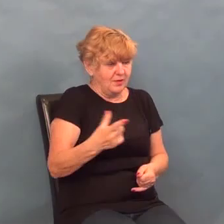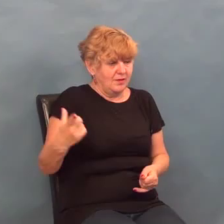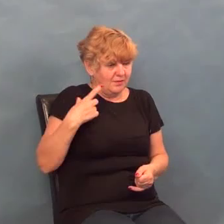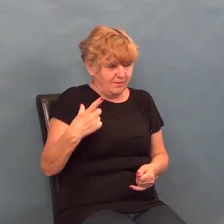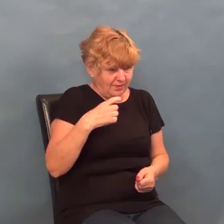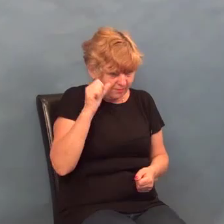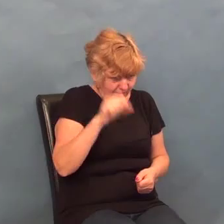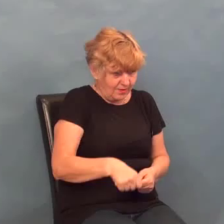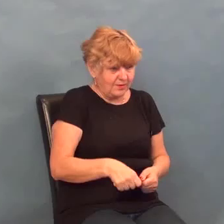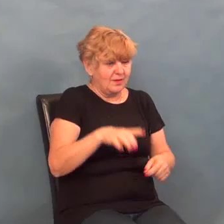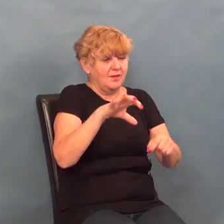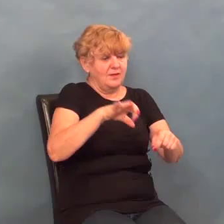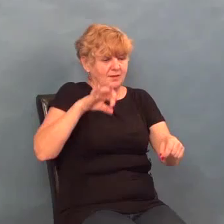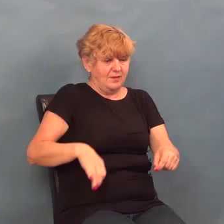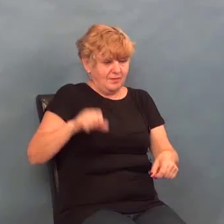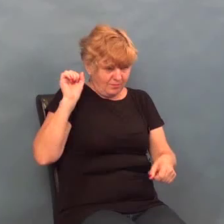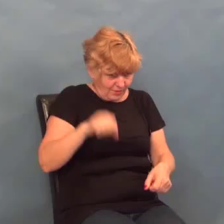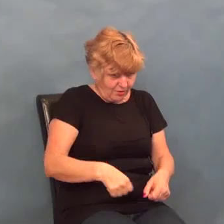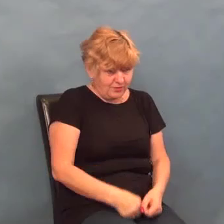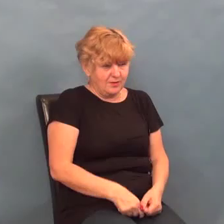Dwie osoby można, na rowerze i w przyczepie.